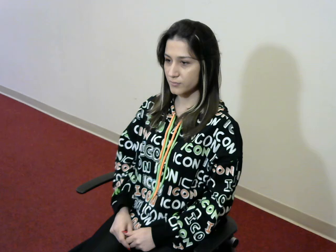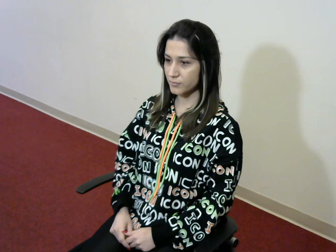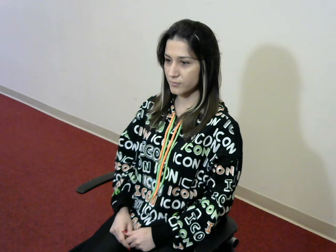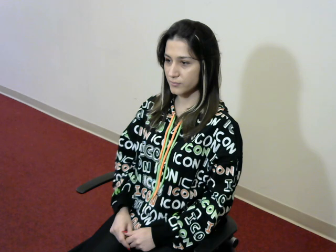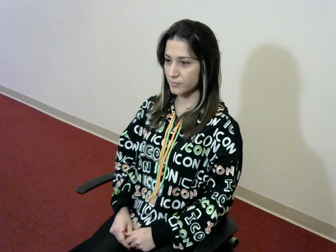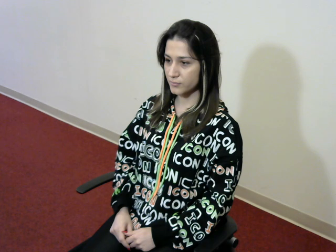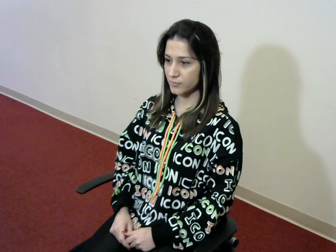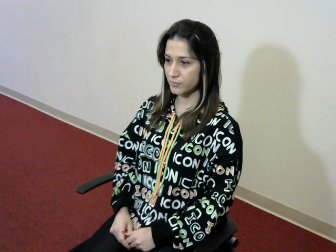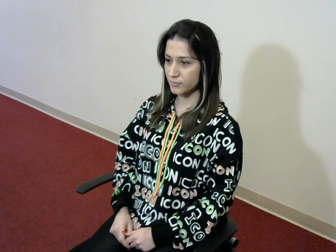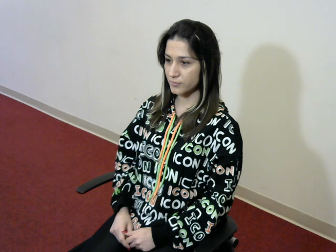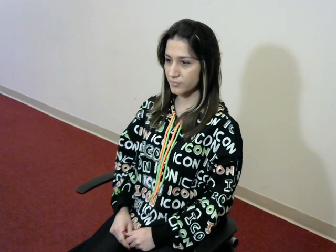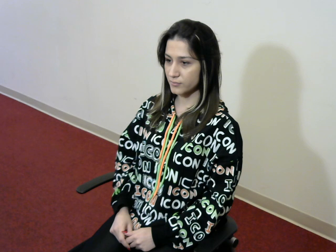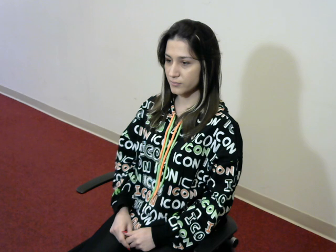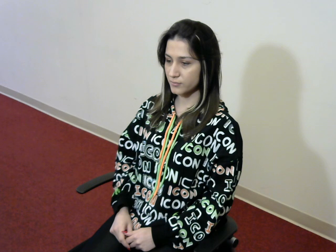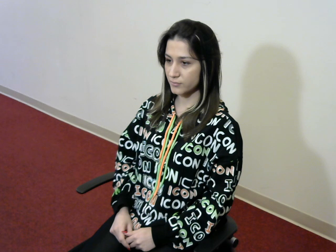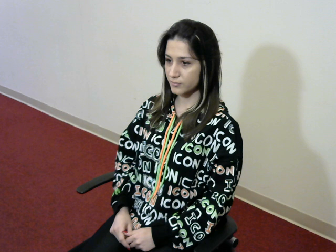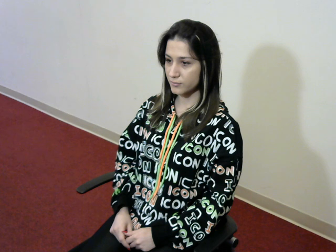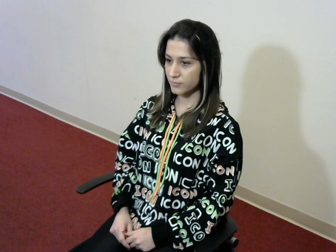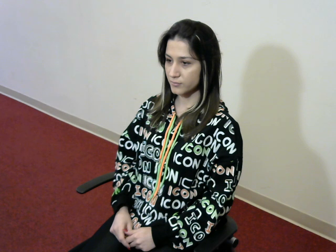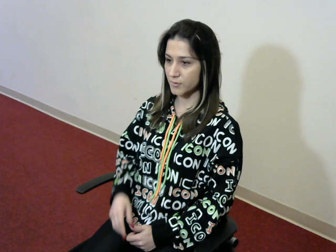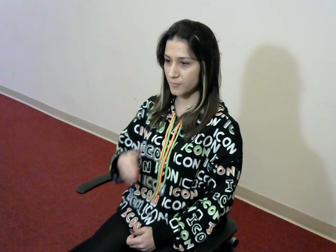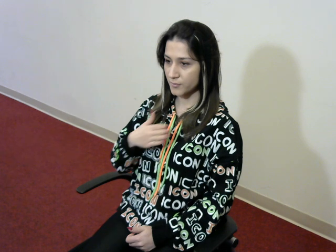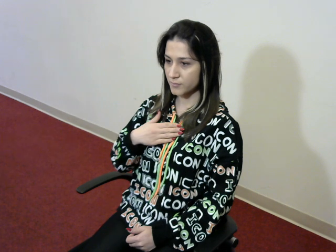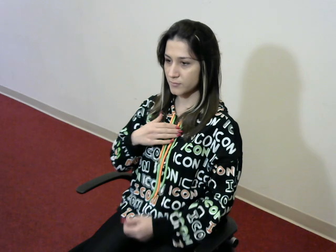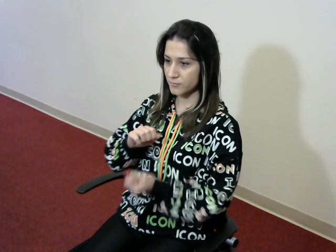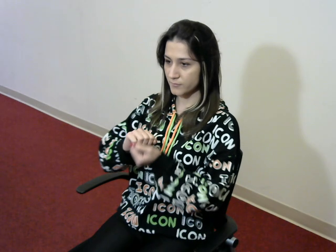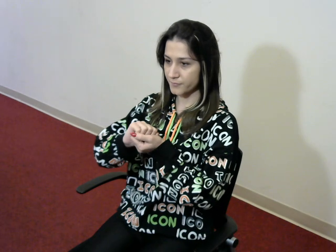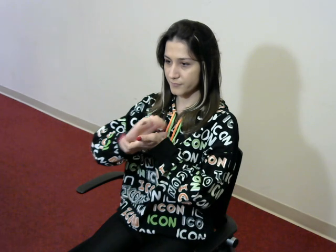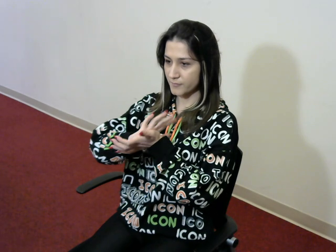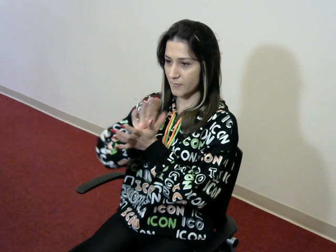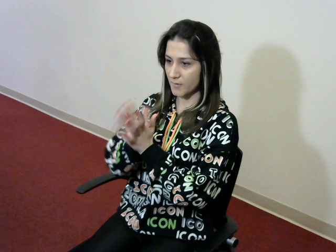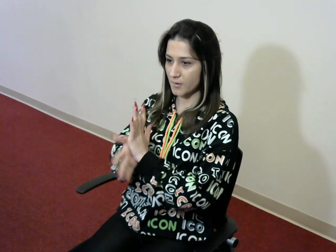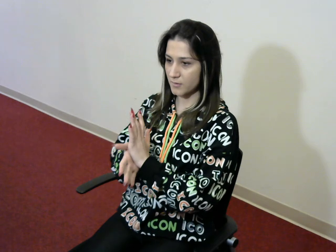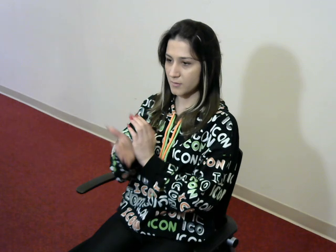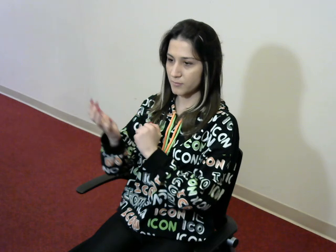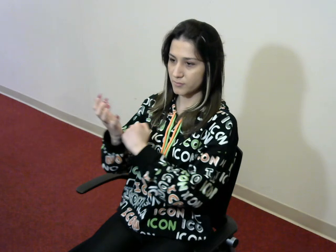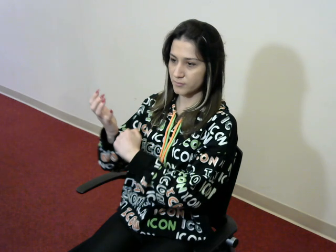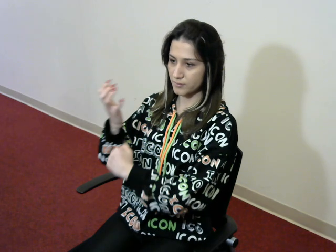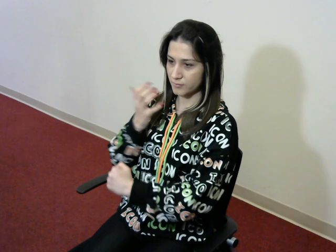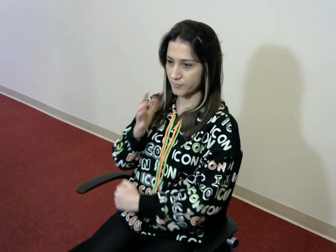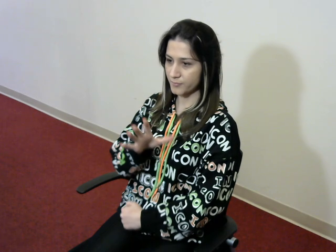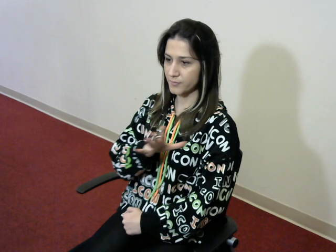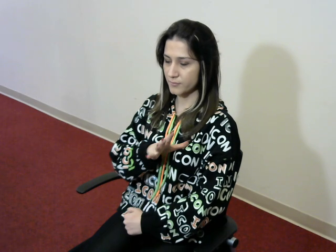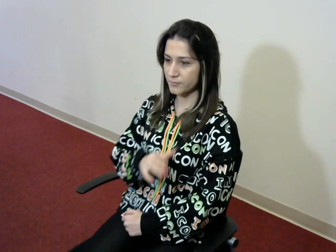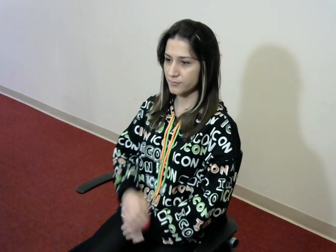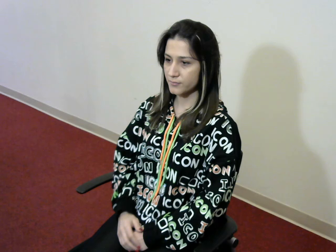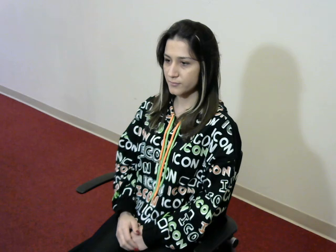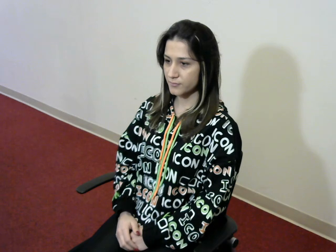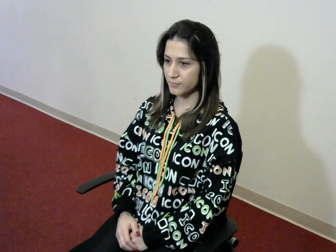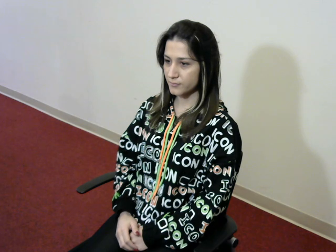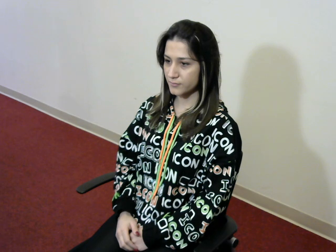Məni ASAN Xidmətdən bura göndəriblər